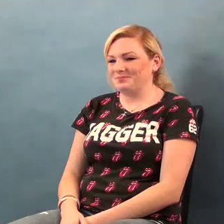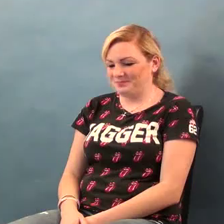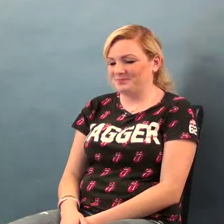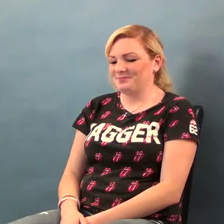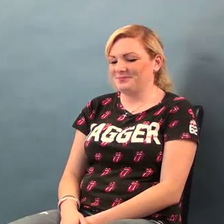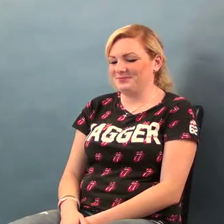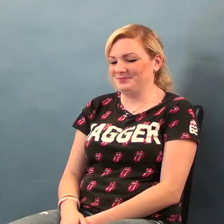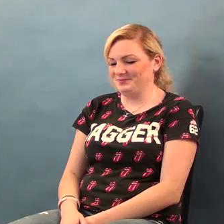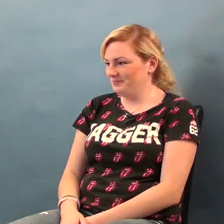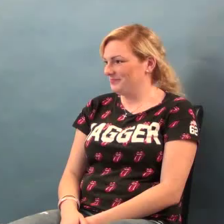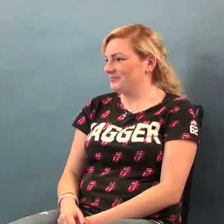Też jestem w pracy.